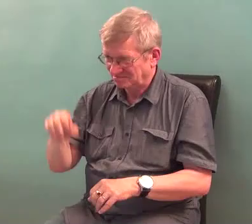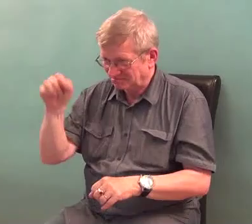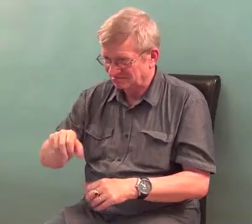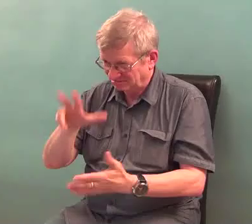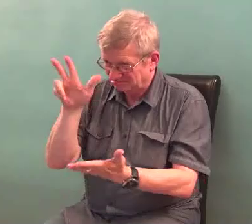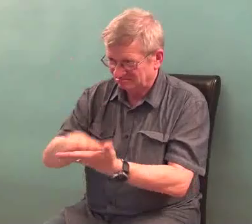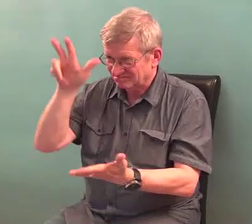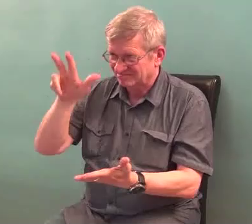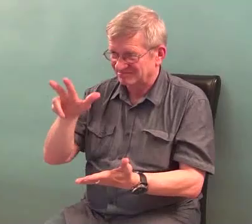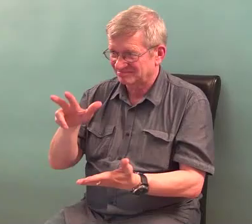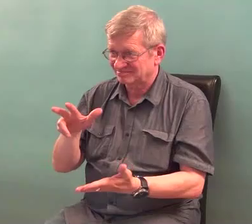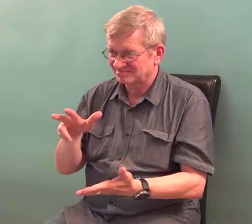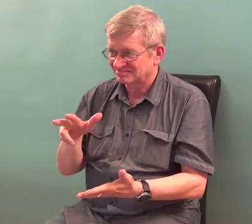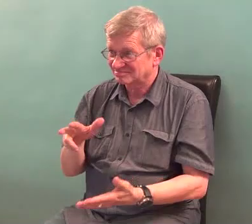Zgadzasz się?